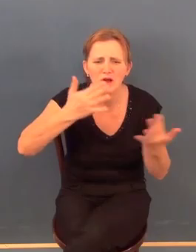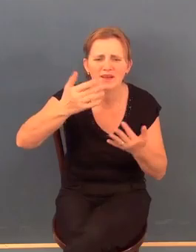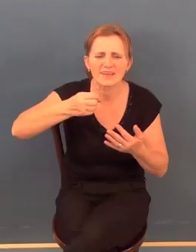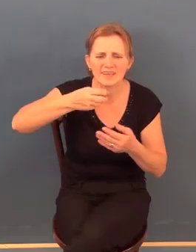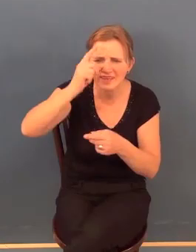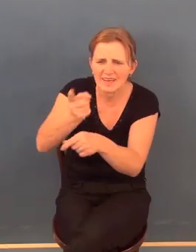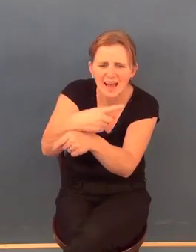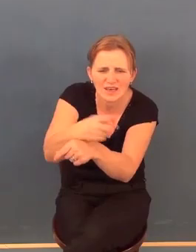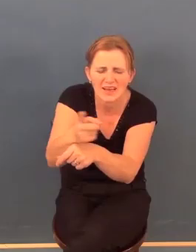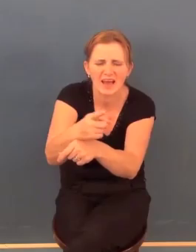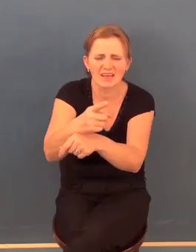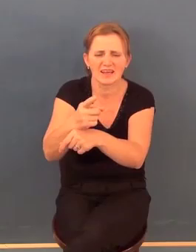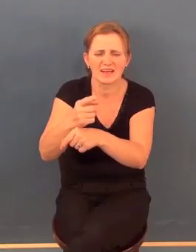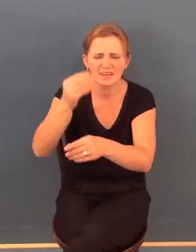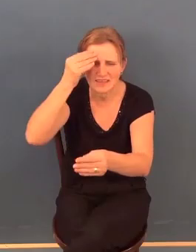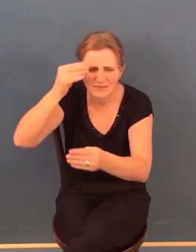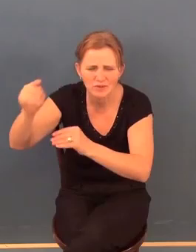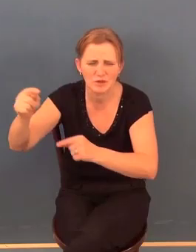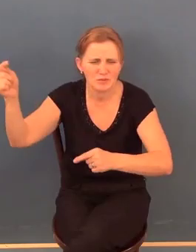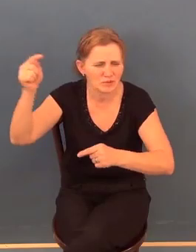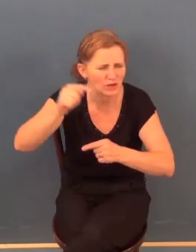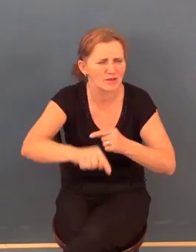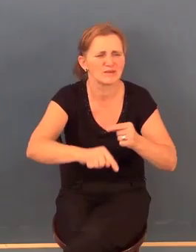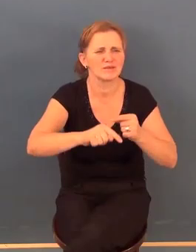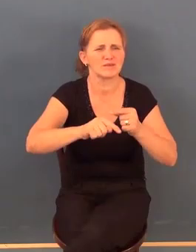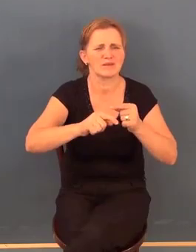Wezwano straż pożarną.